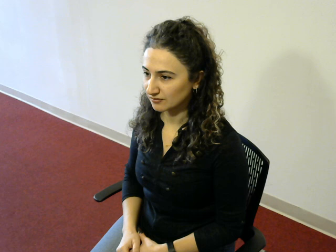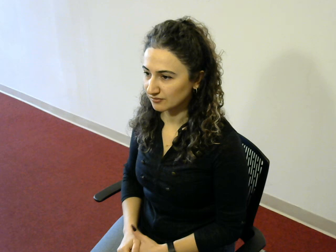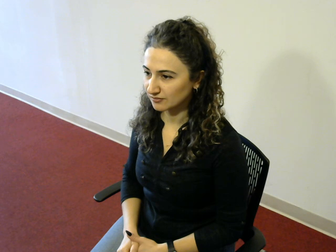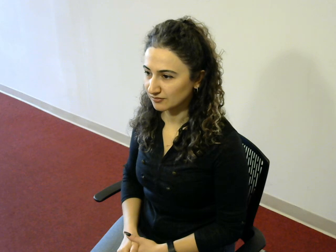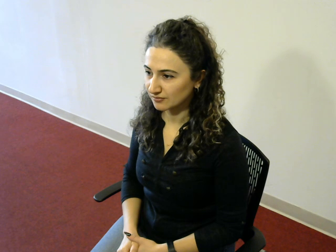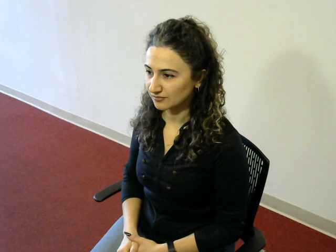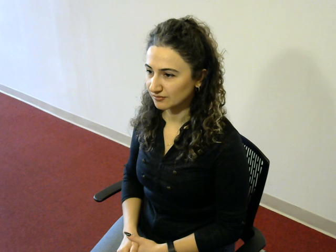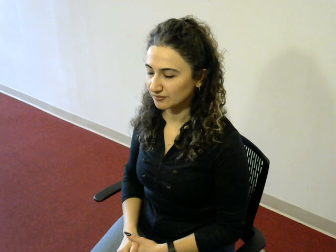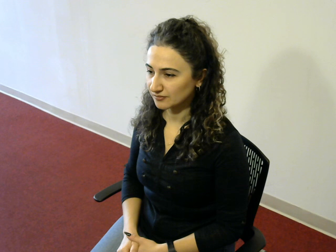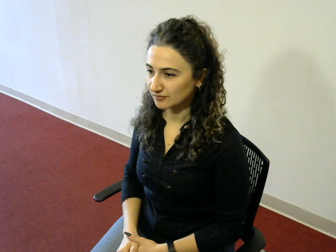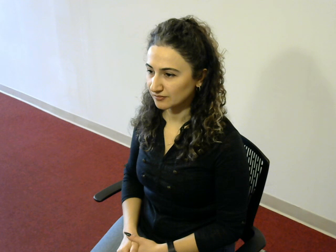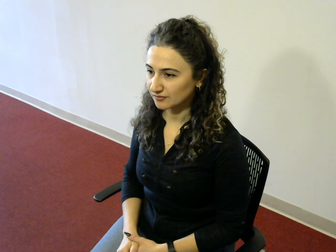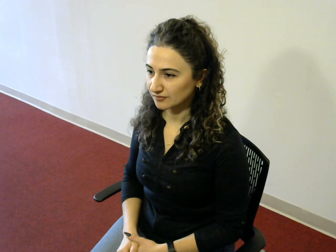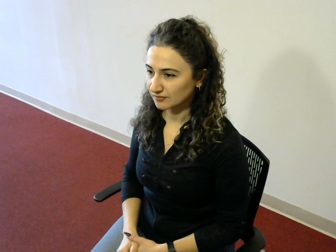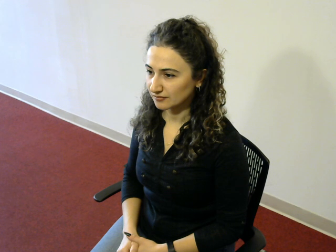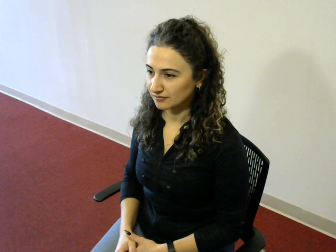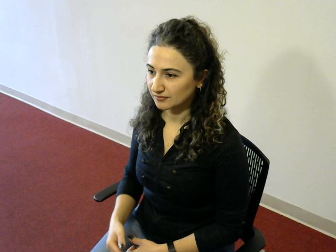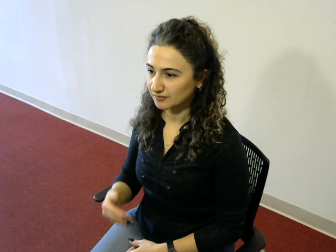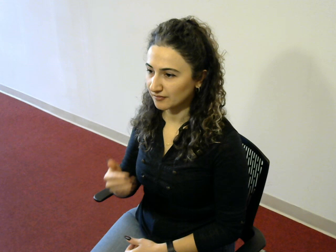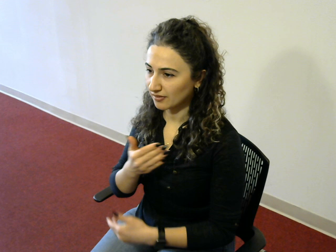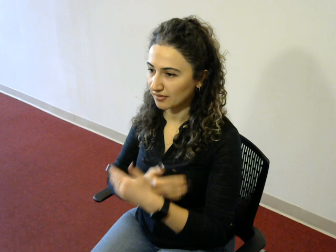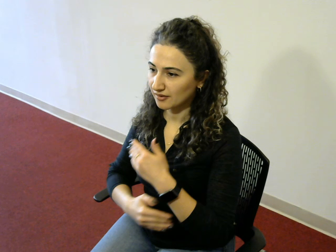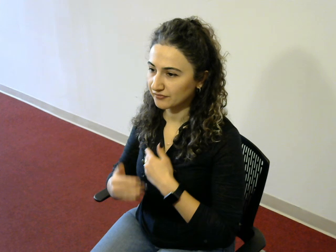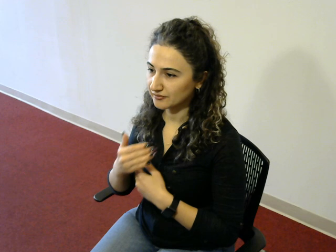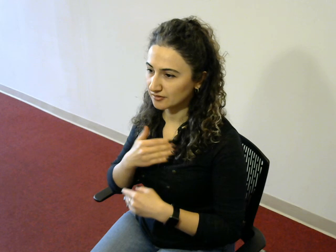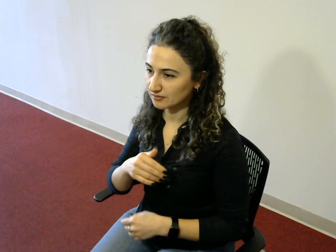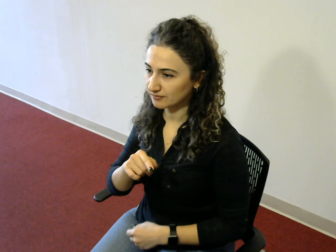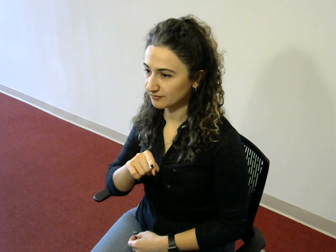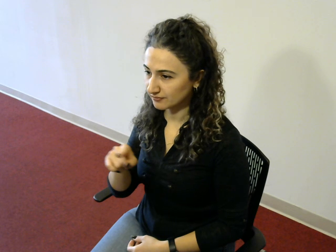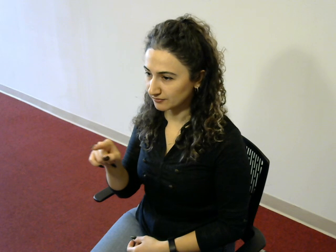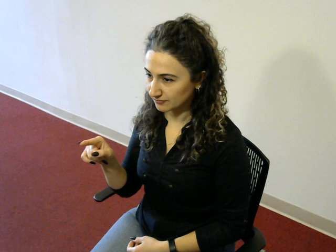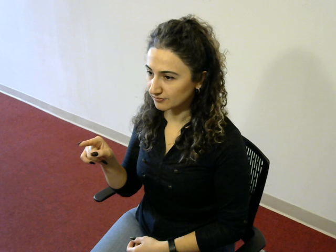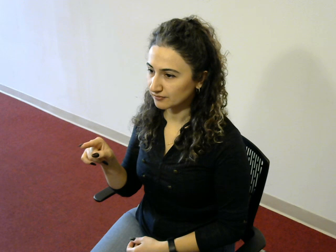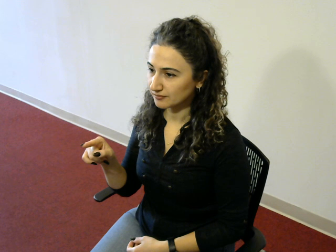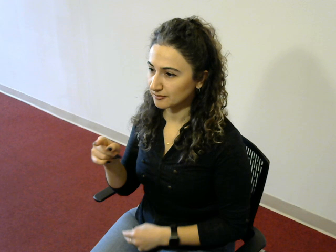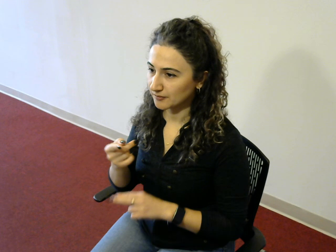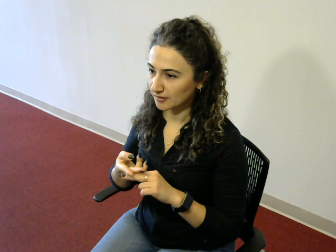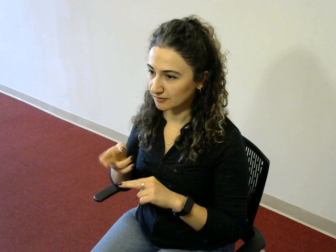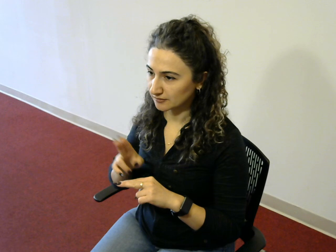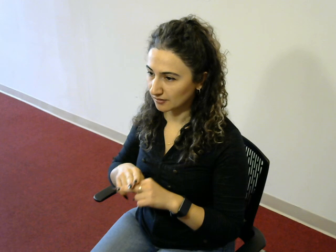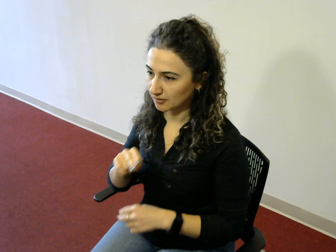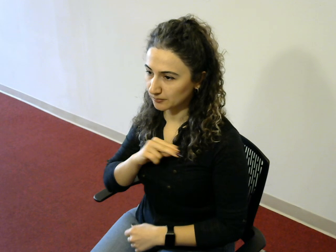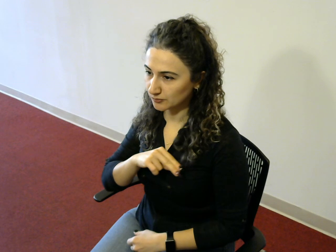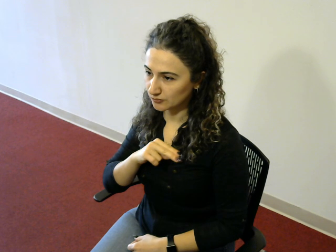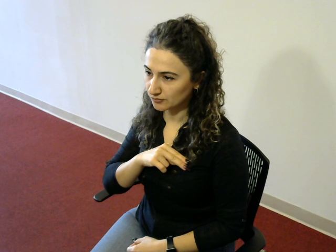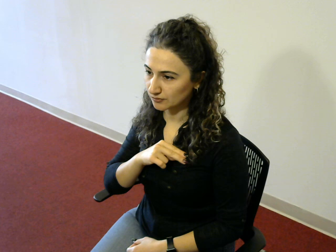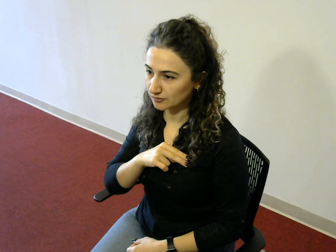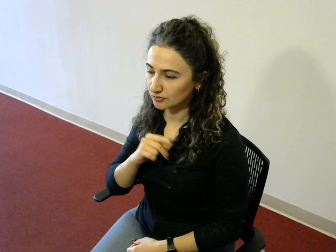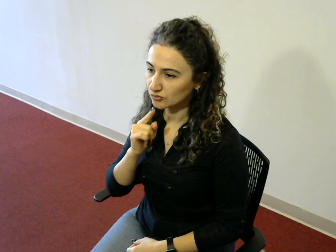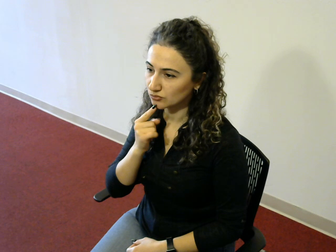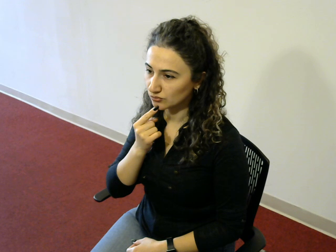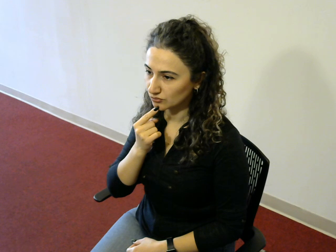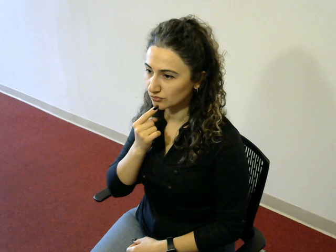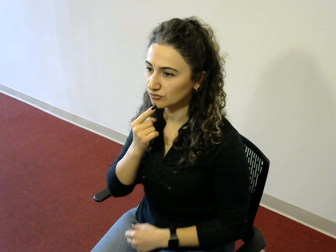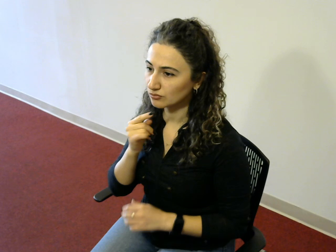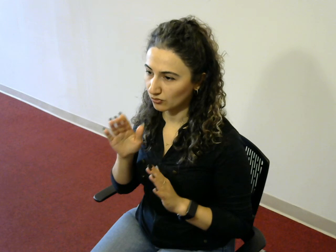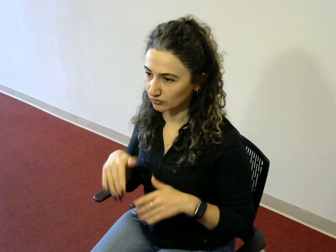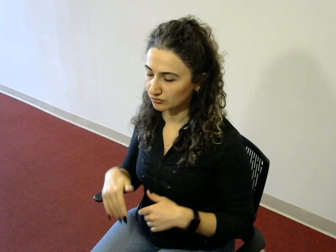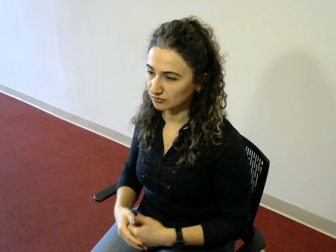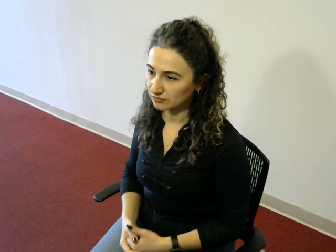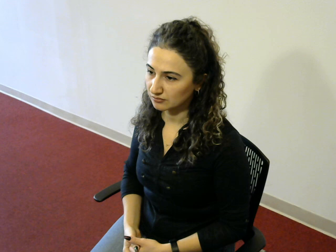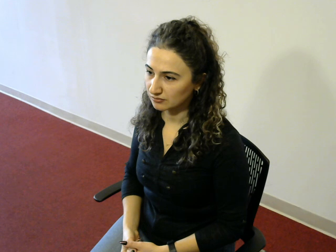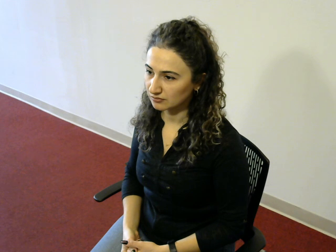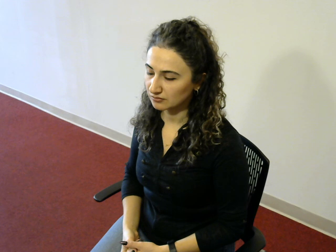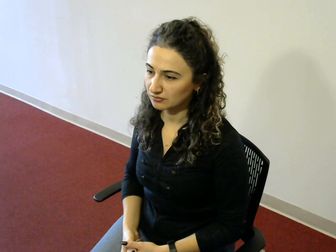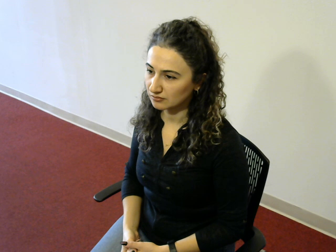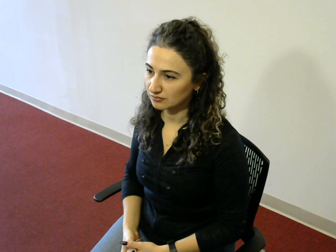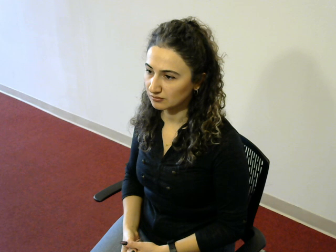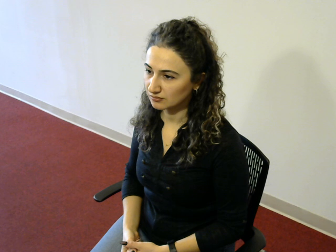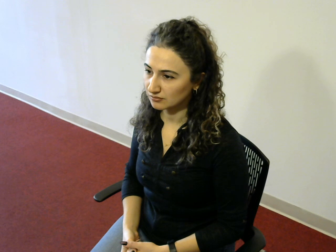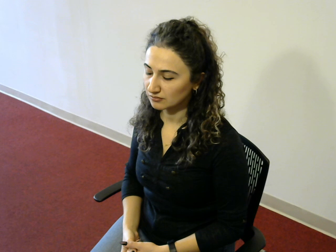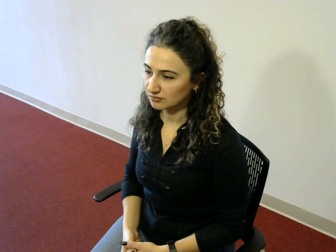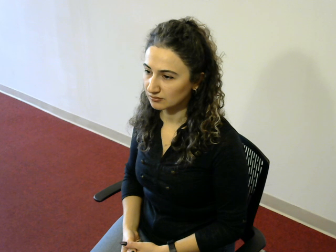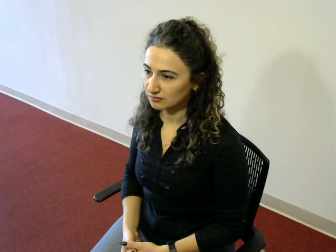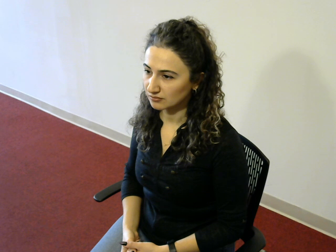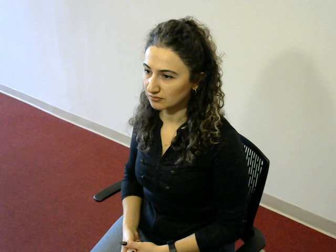Əlilliyi olanlar üçün iş çətin olur